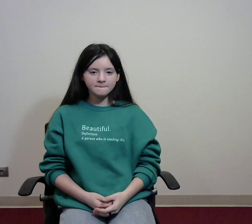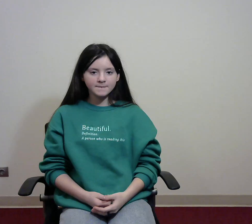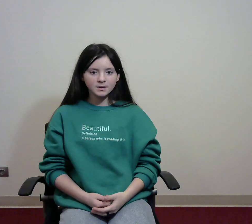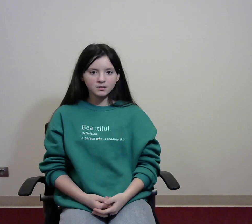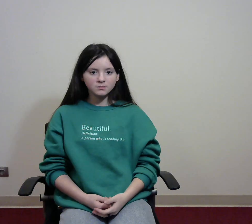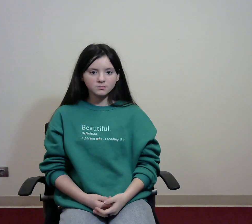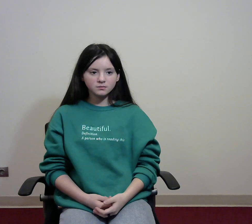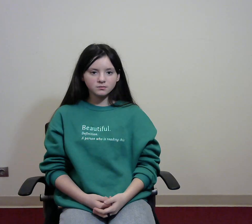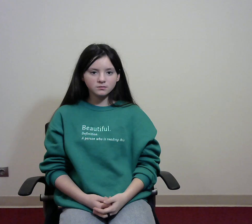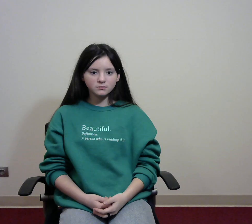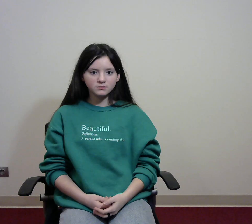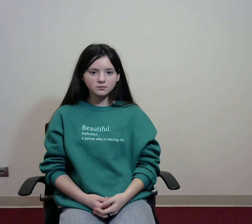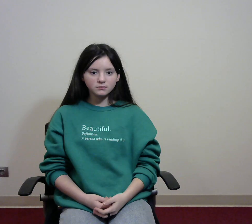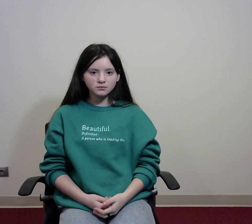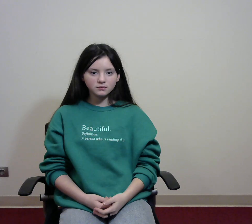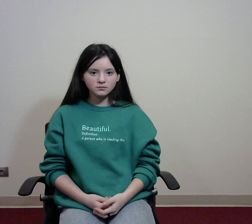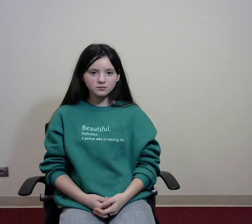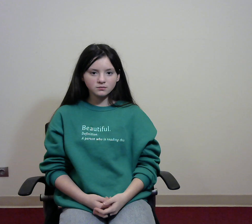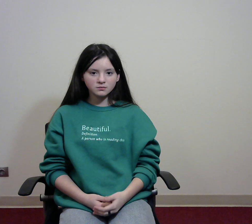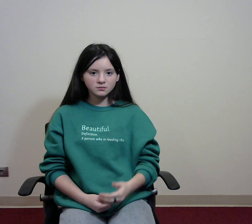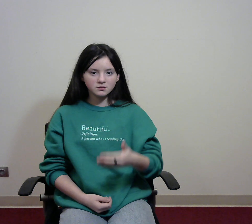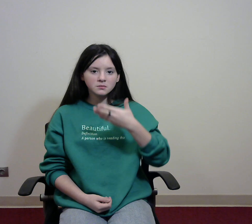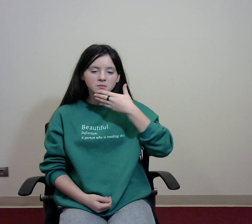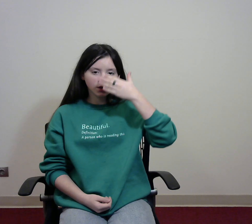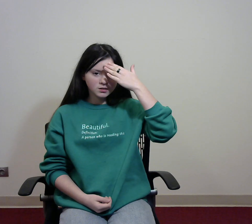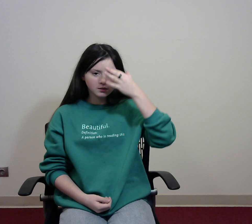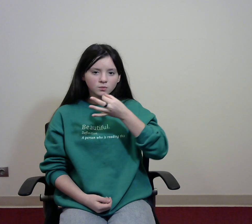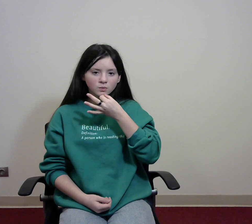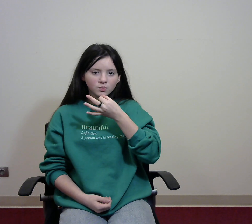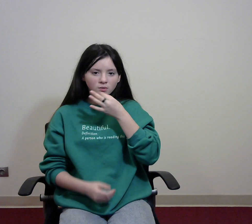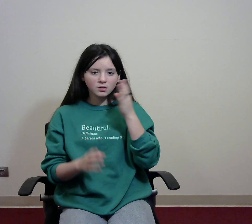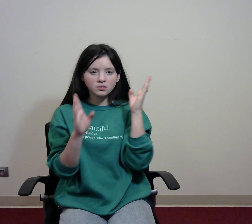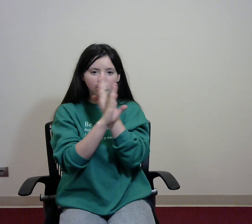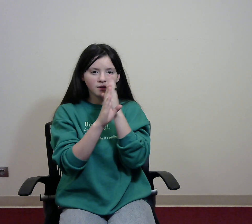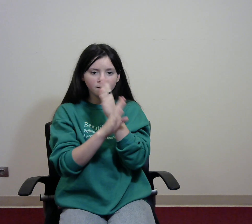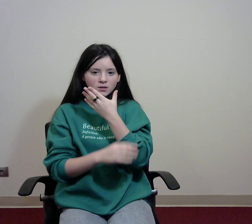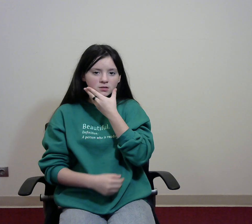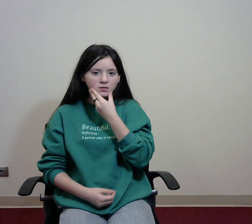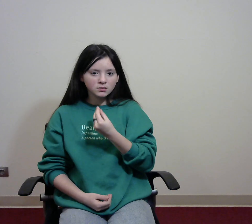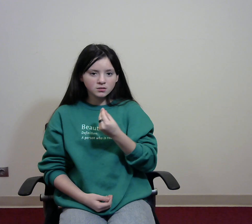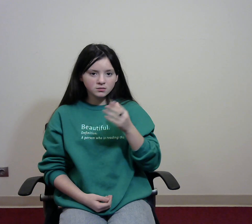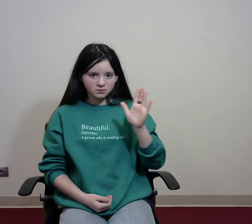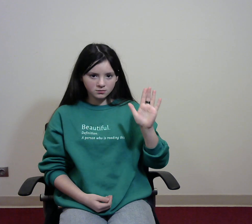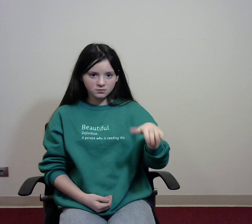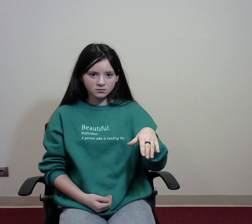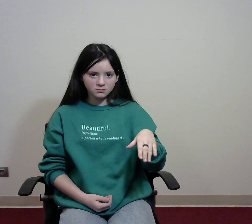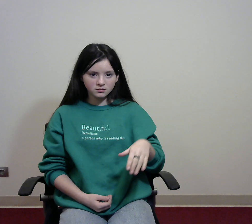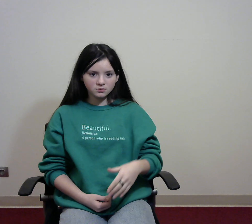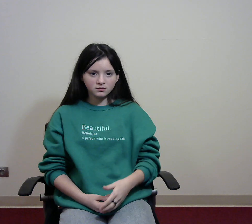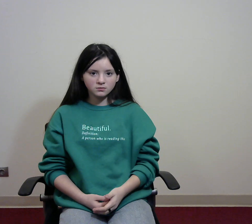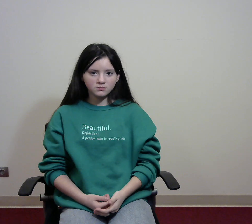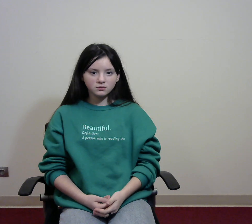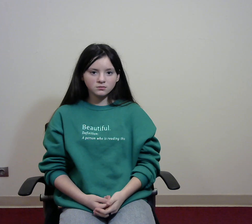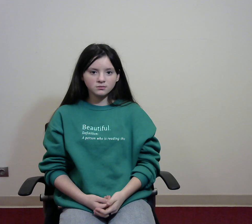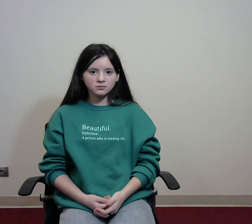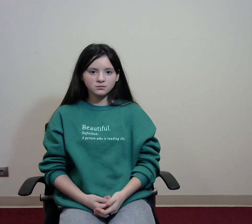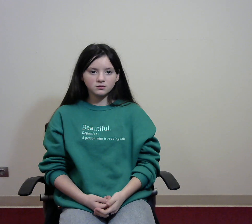Yazda havalar qəşəng olur